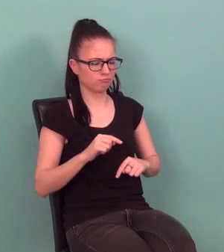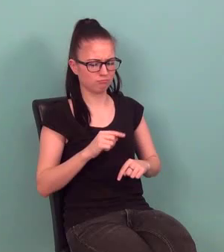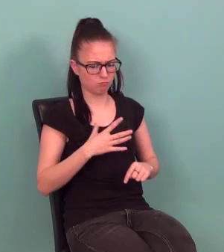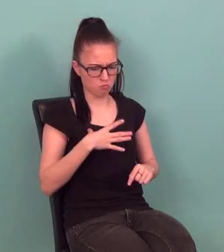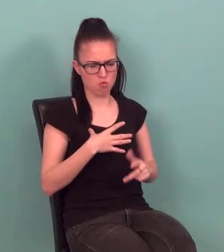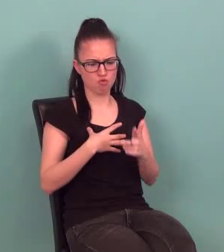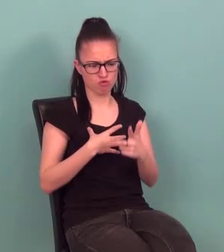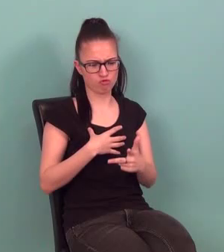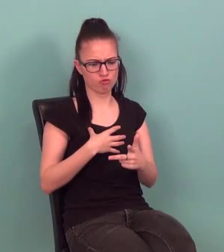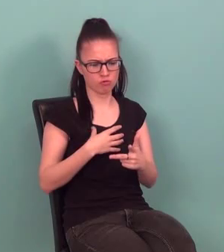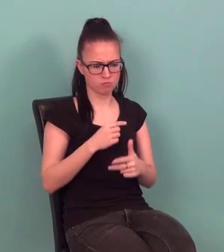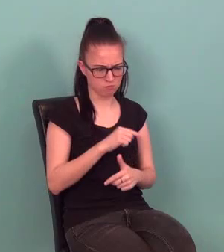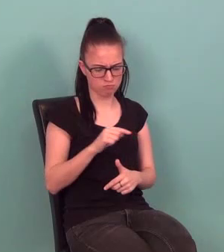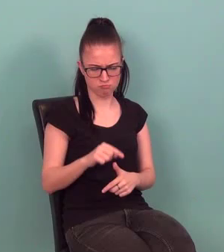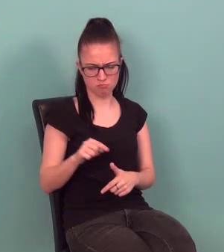Były trzy kosze. Raz, dwa, trzy.